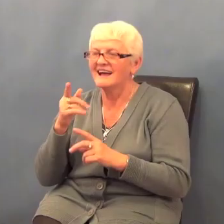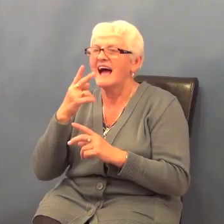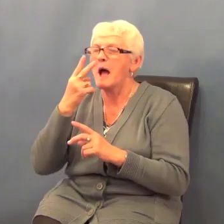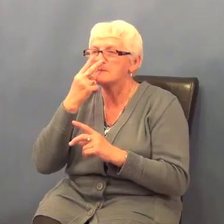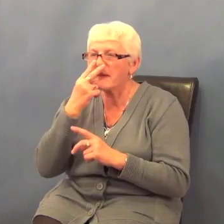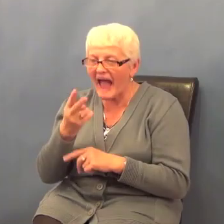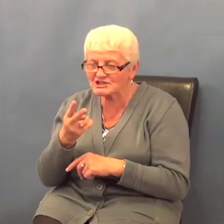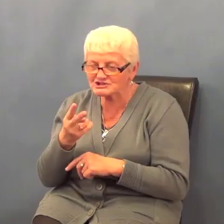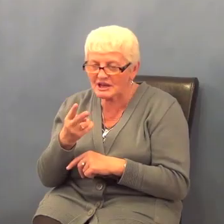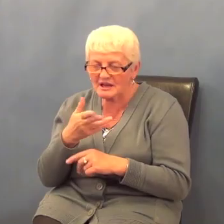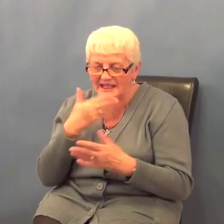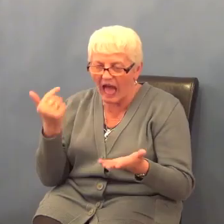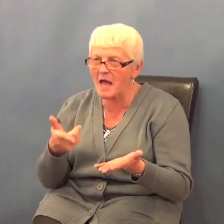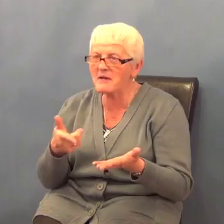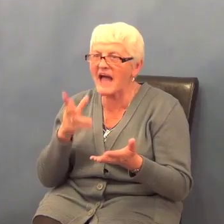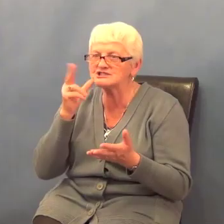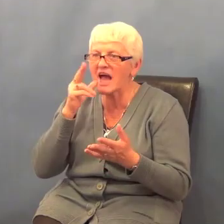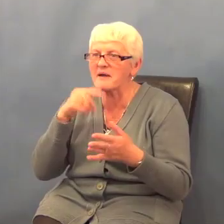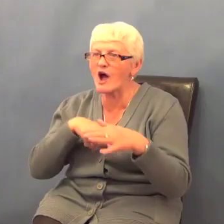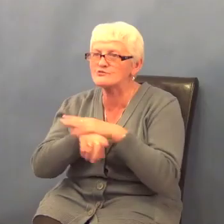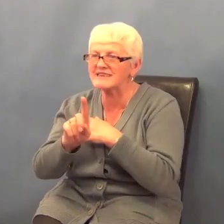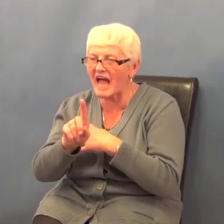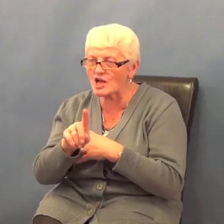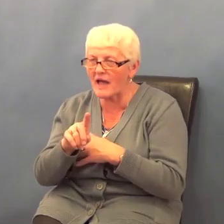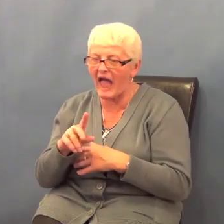Chłopiec patrzy... nie ma żaby, uciekła.